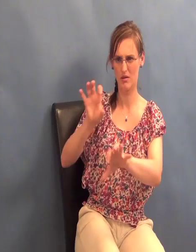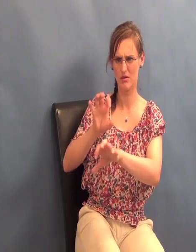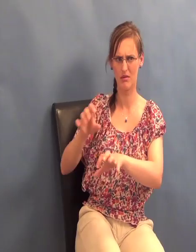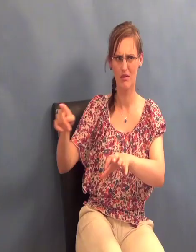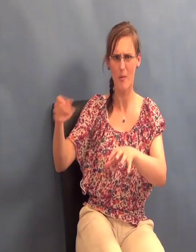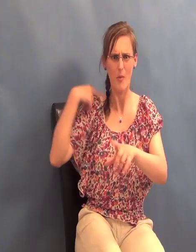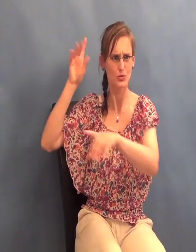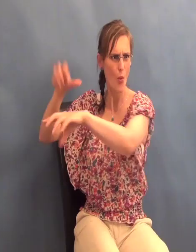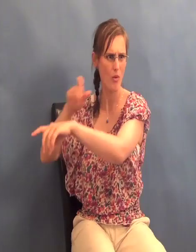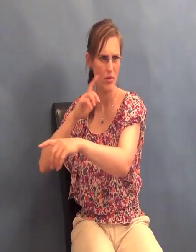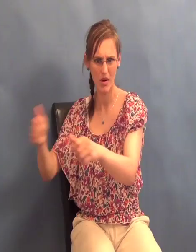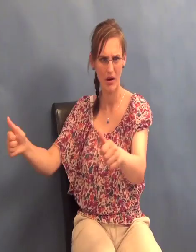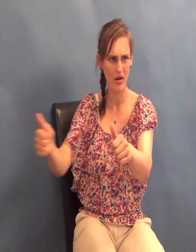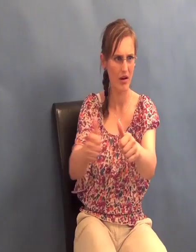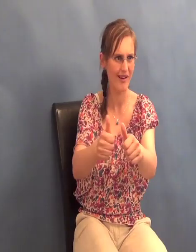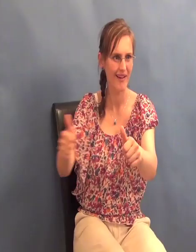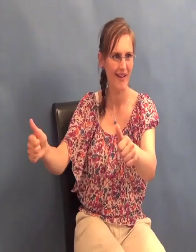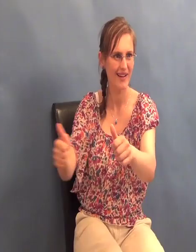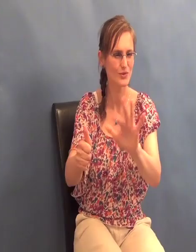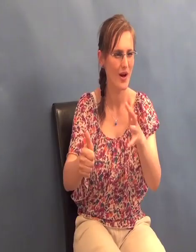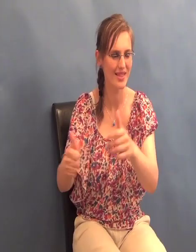Policjant myśli - to ten chłopiec, którego wcześniej złapałem, a teraz on podchodzi do Chaplina! Coś tu jest nie tak.